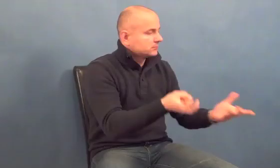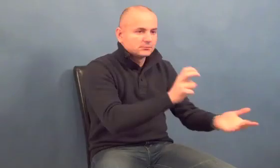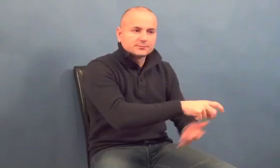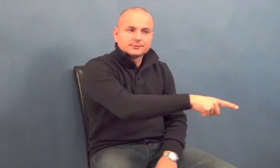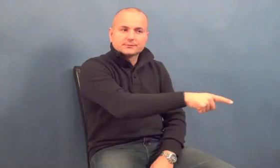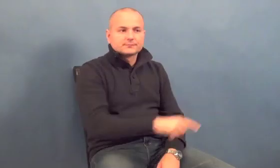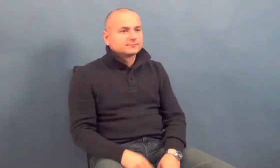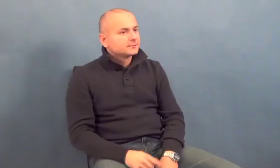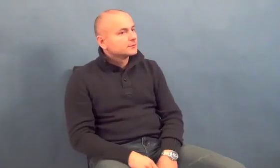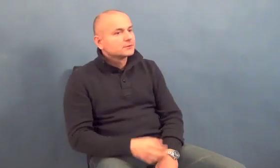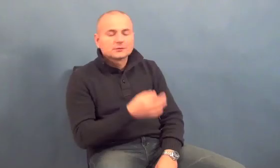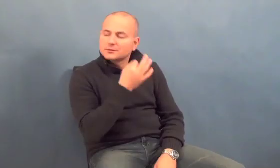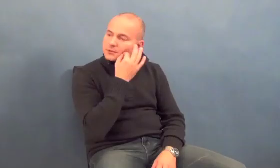Przestraszyłem się i szybko wstałem, a to dzięki kotowi.